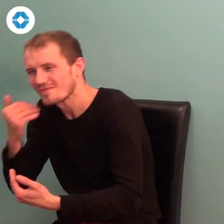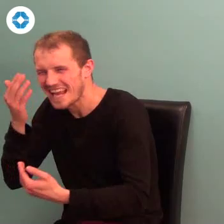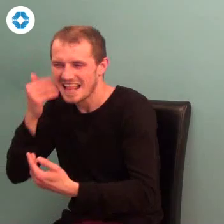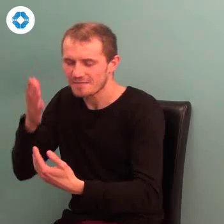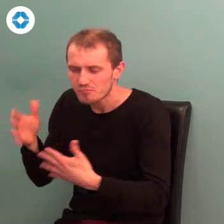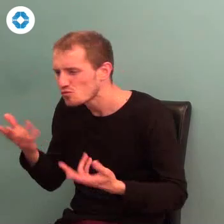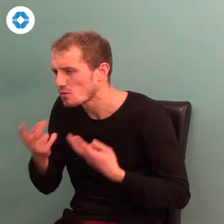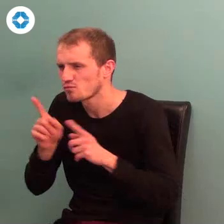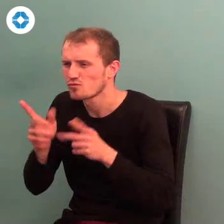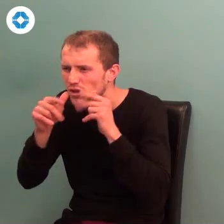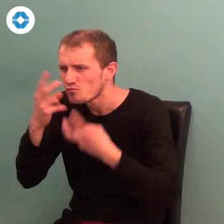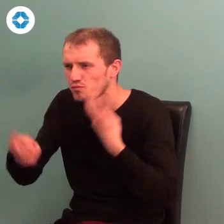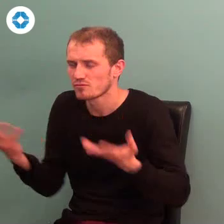Zaczynają szukać żaby.